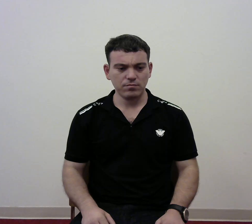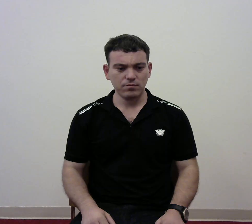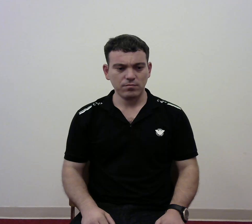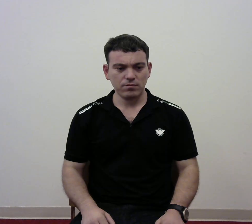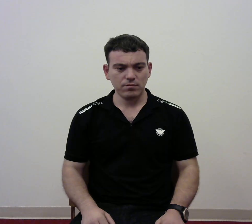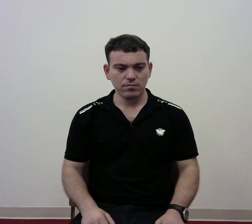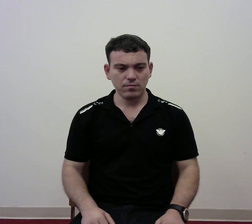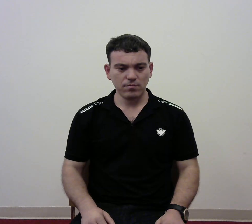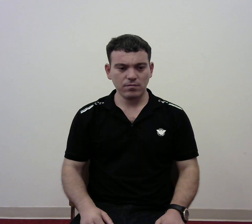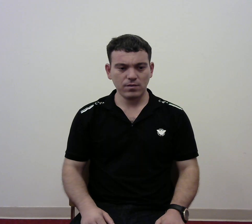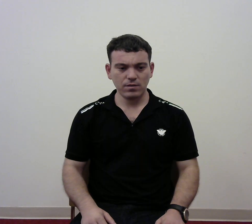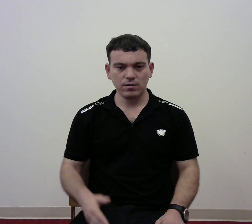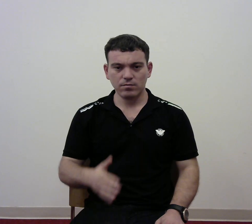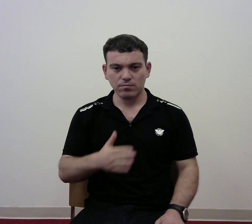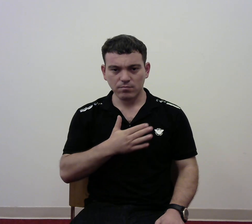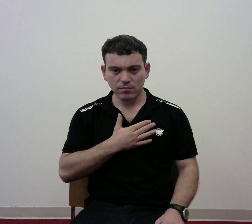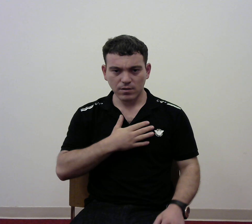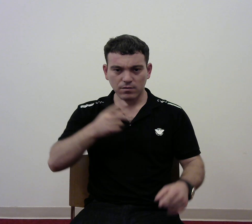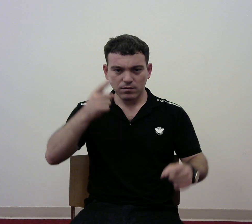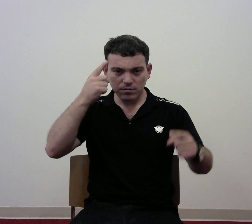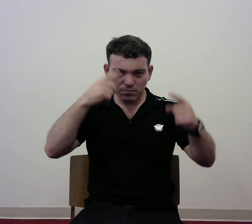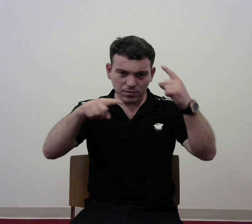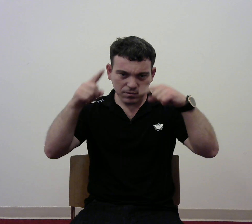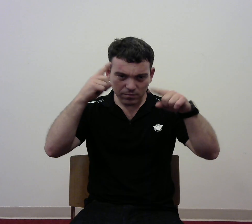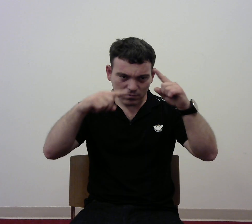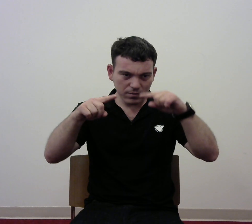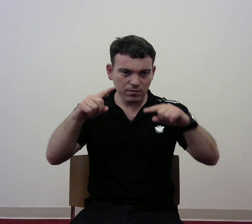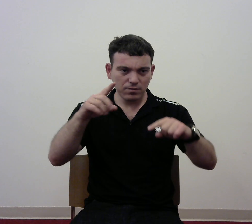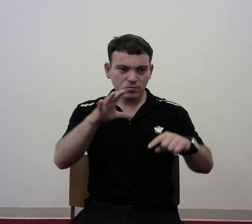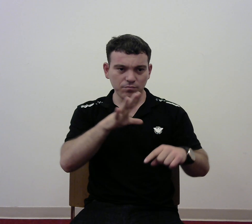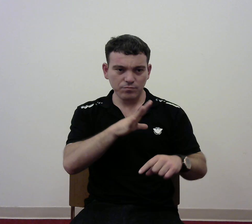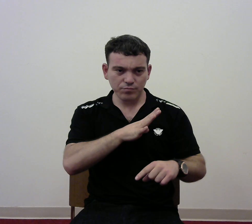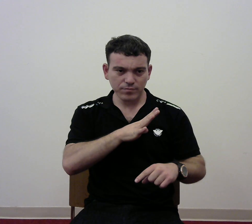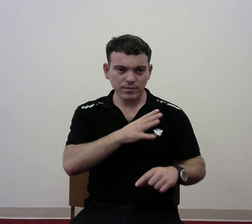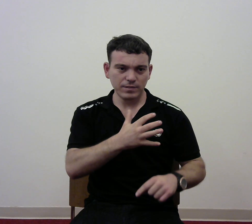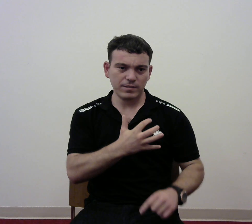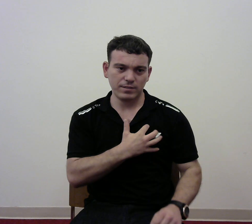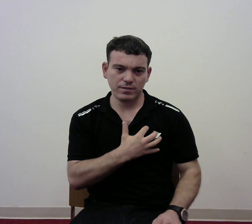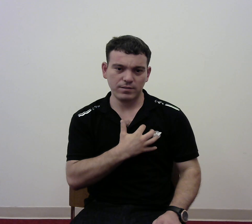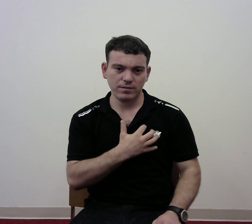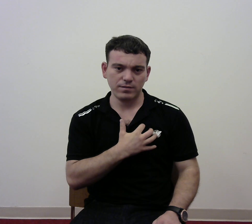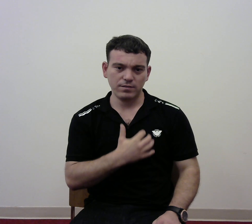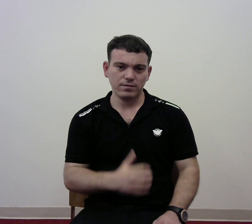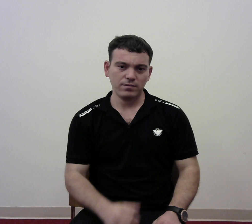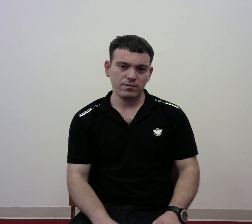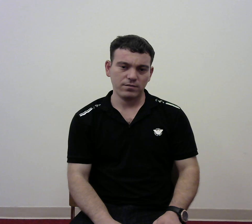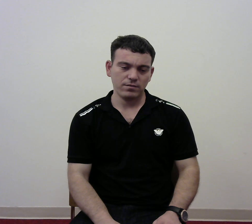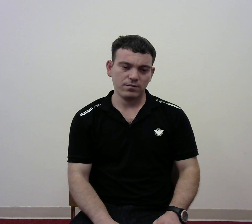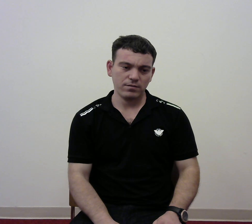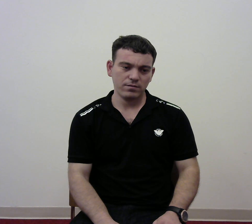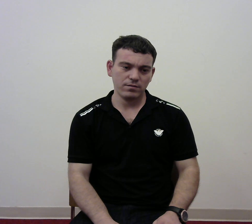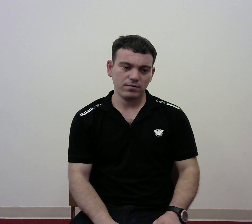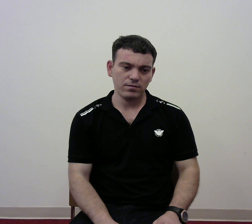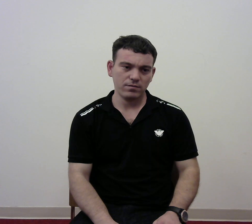Mən dizayner olmaq istəyirəm